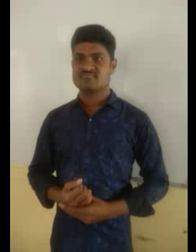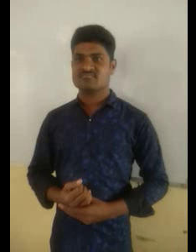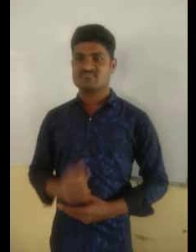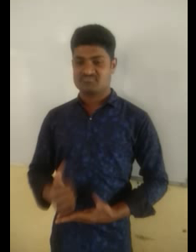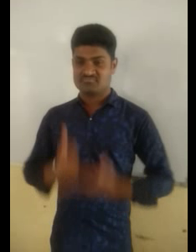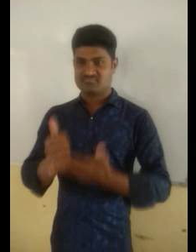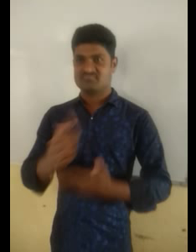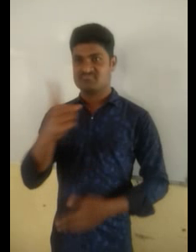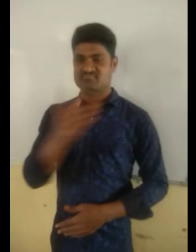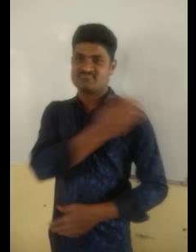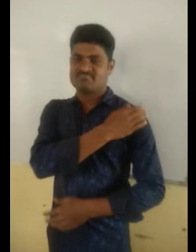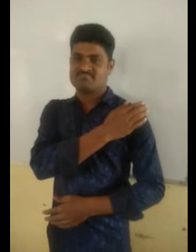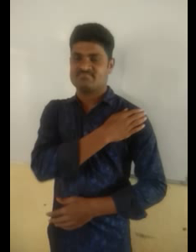take care of yourself